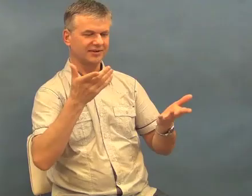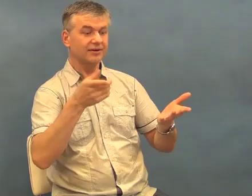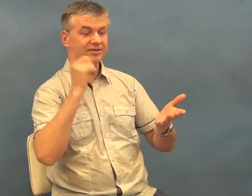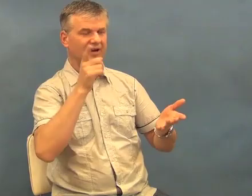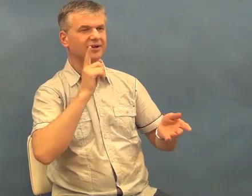Zakaz.